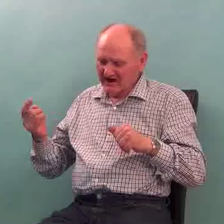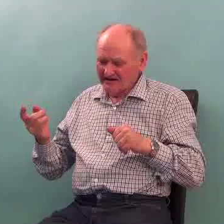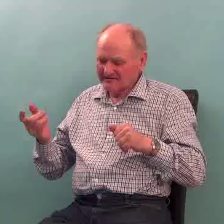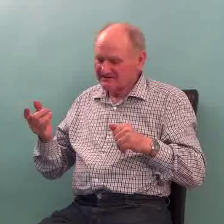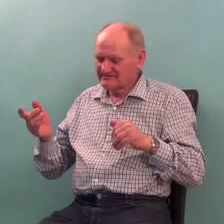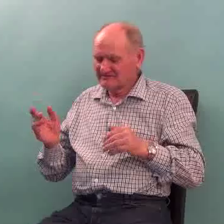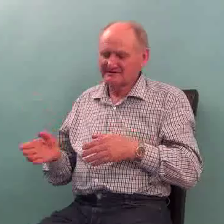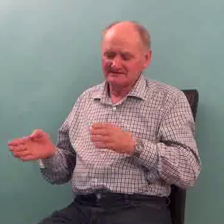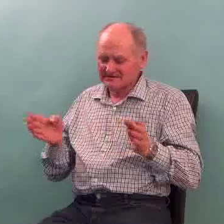Następny.